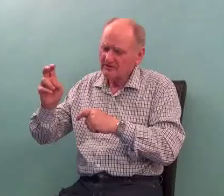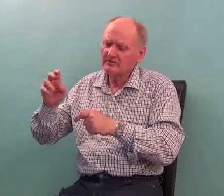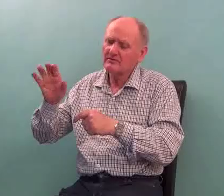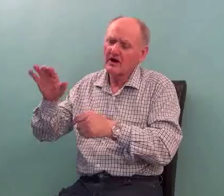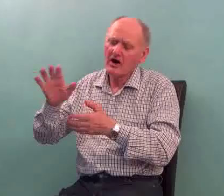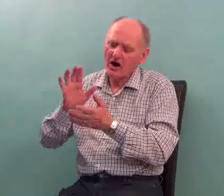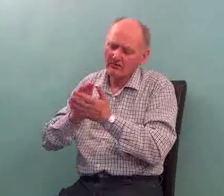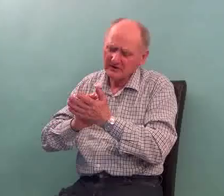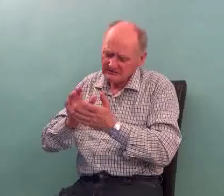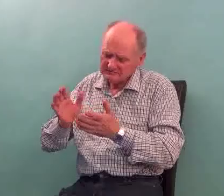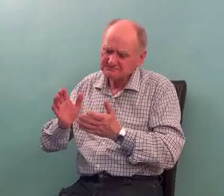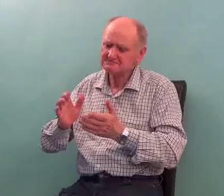Miał złą opinię.